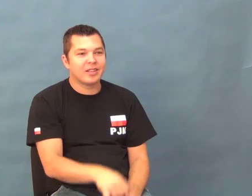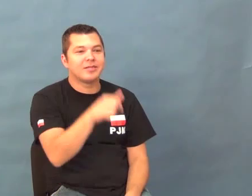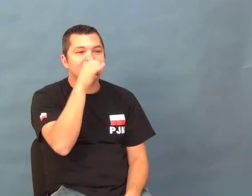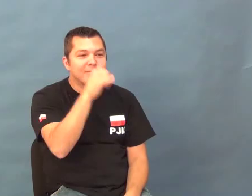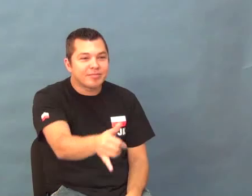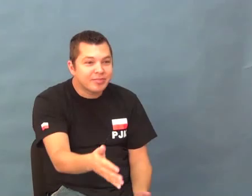Nie mogę.